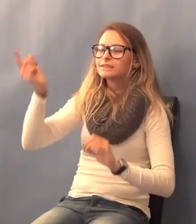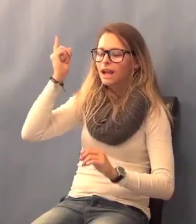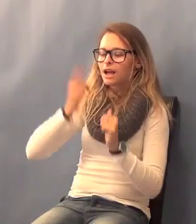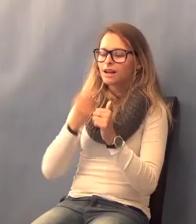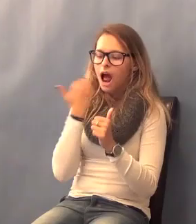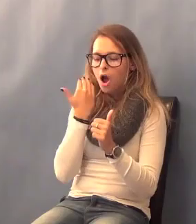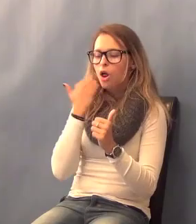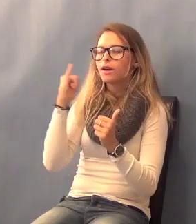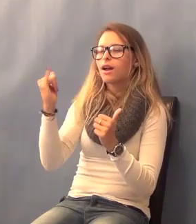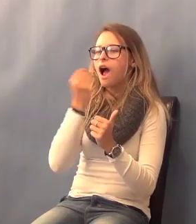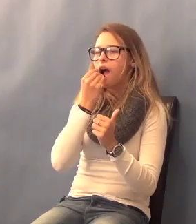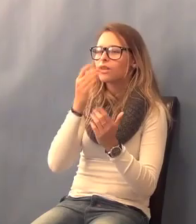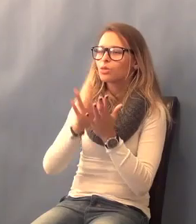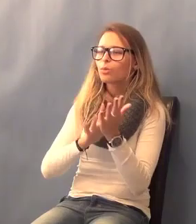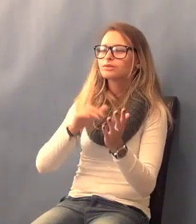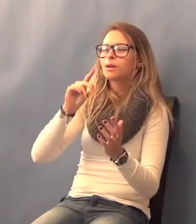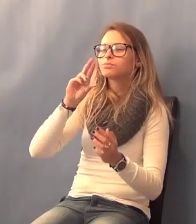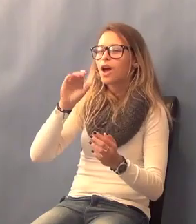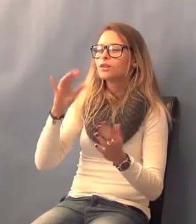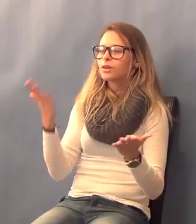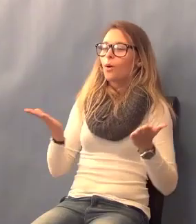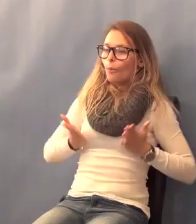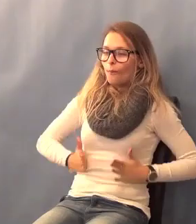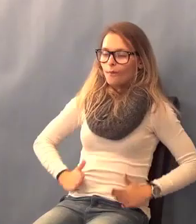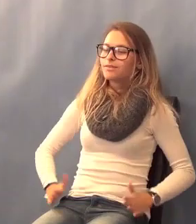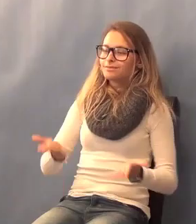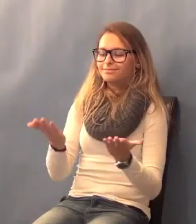Jest zakaz picia alkoholu, tłustego jedzenia, ten ktoś chce być szczupły.